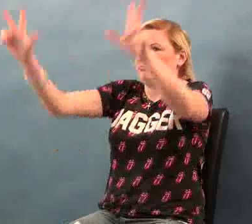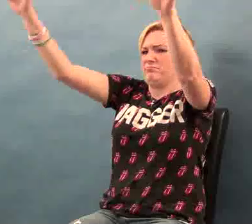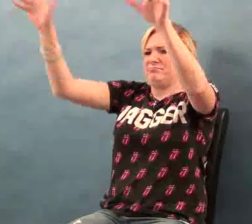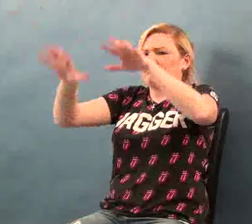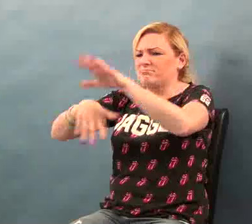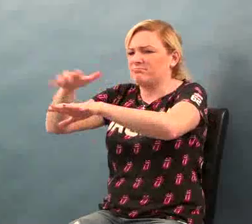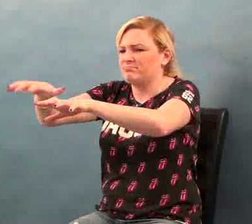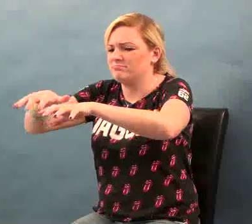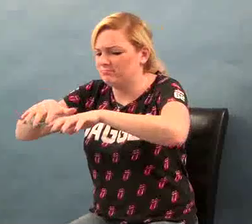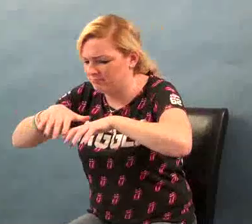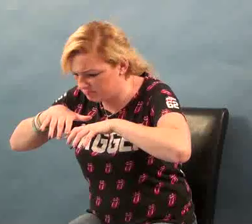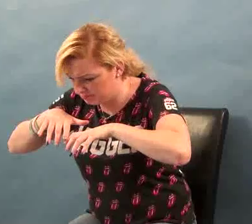Chłopiec zbliżył się do tego czegoś i spojrzał w dół.